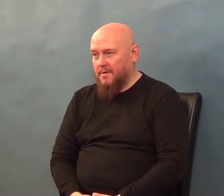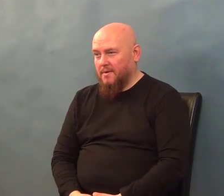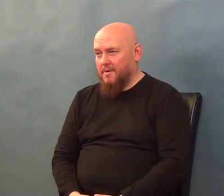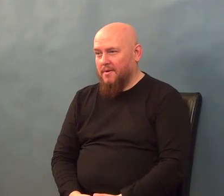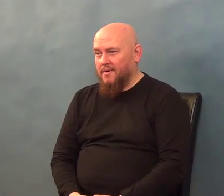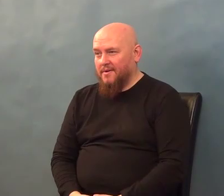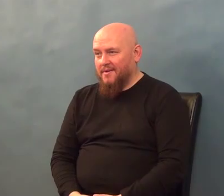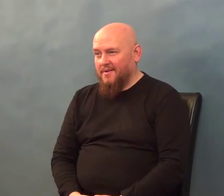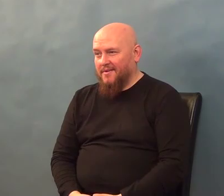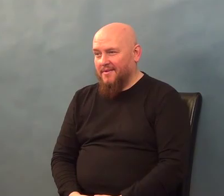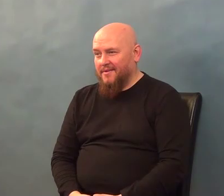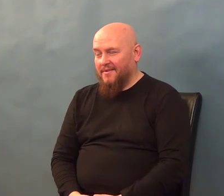Od czwartej trzydzieści do ósmej.